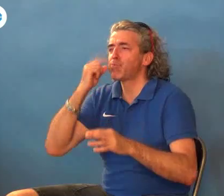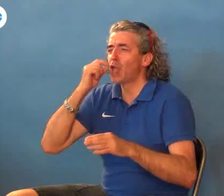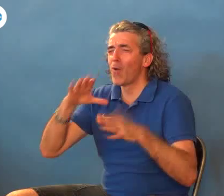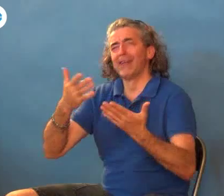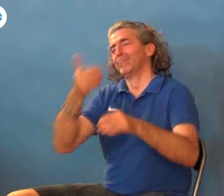Nie przepadają za sobą.